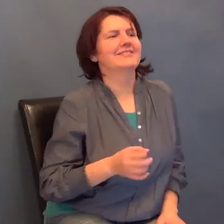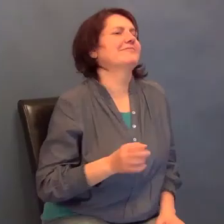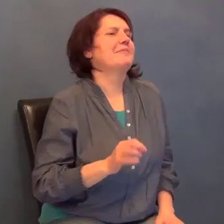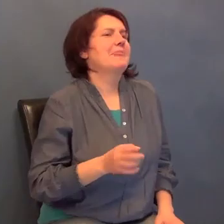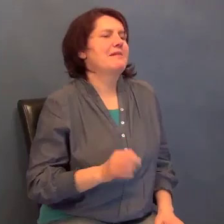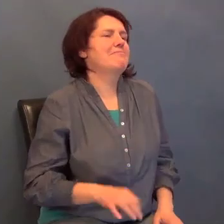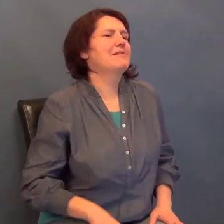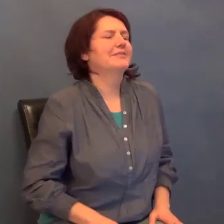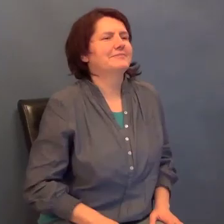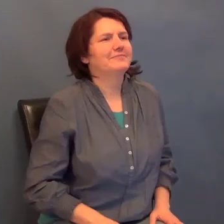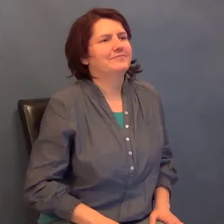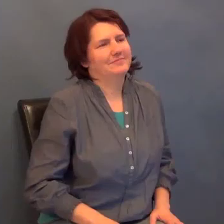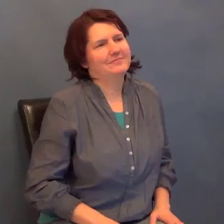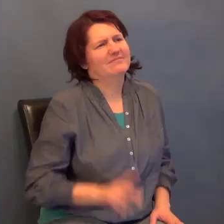Dobrze.